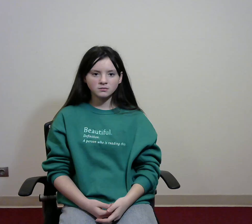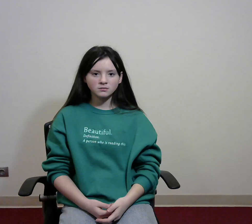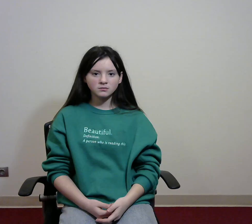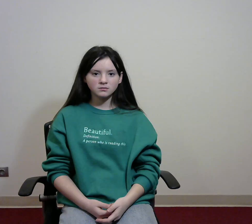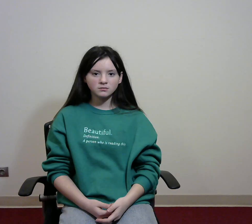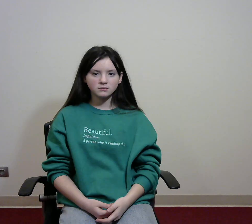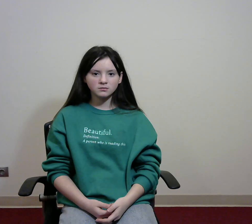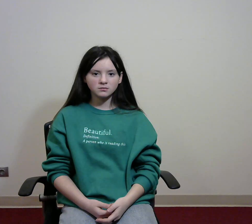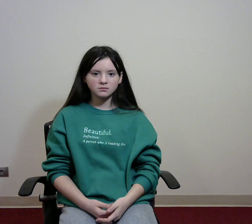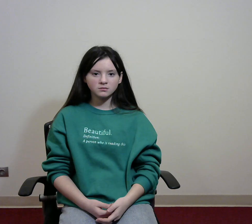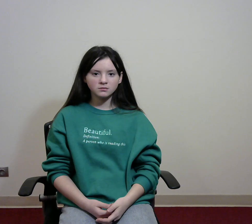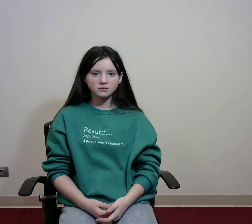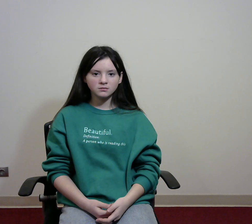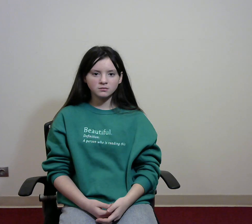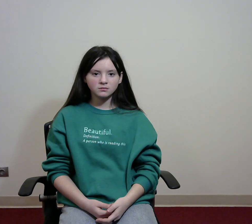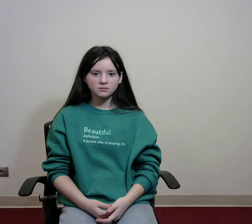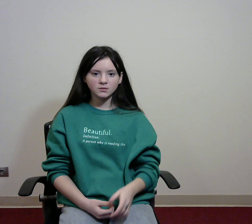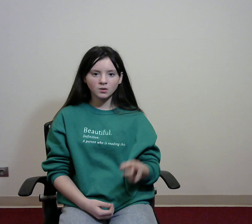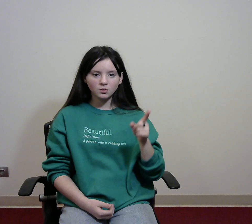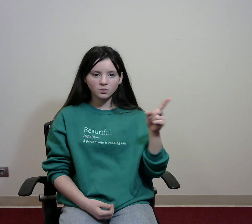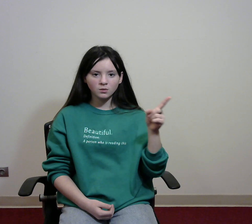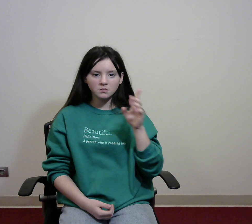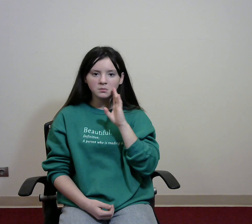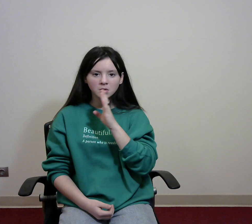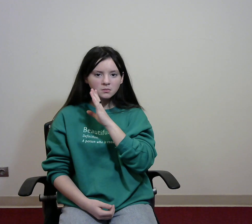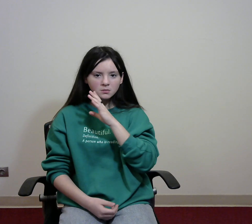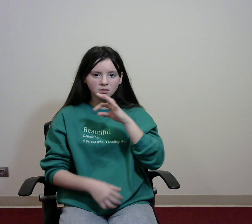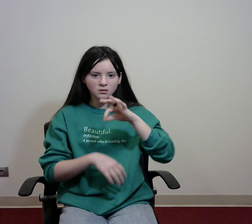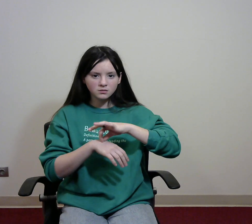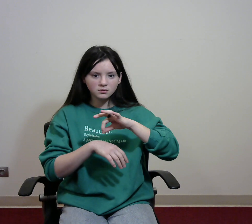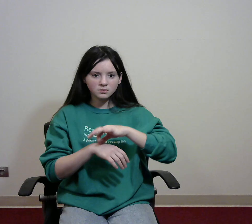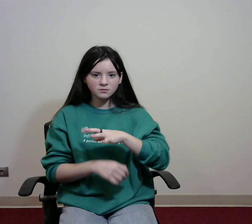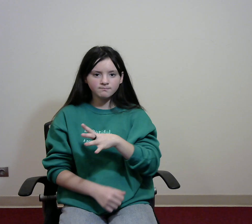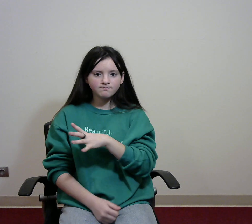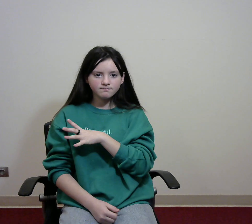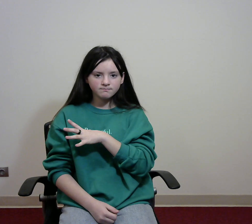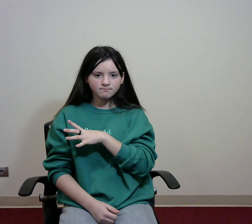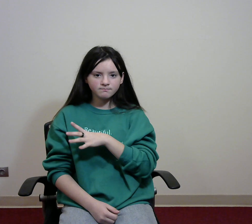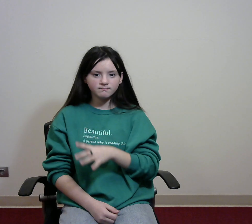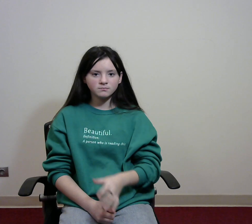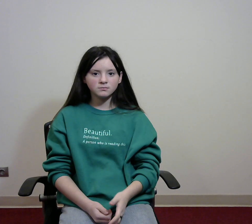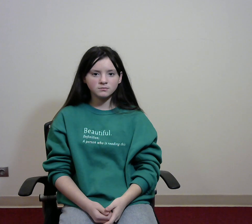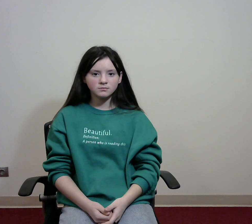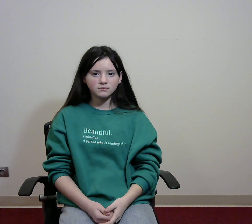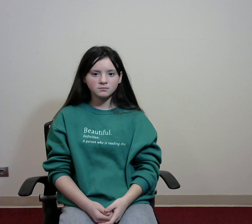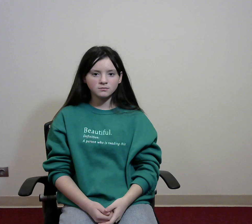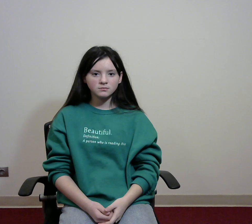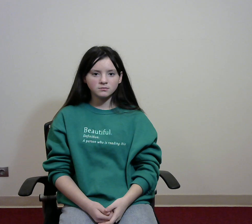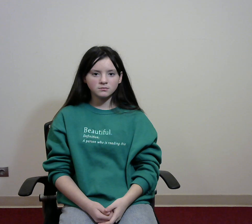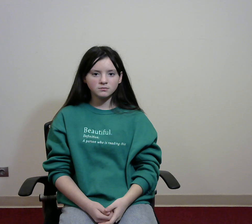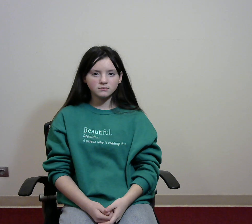Onun anası xəstələnmişdi